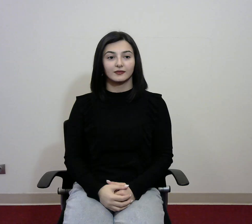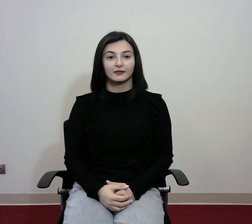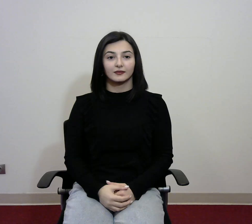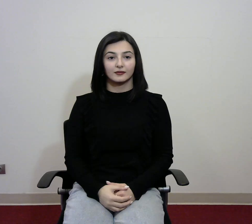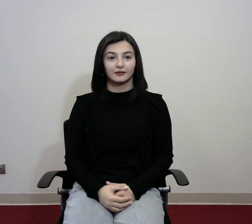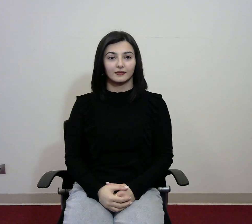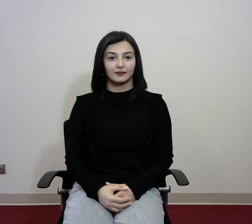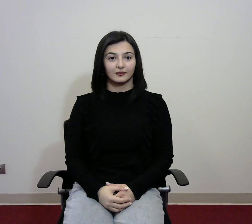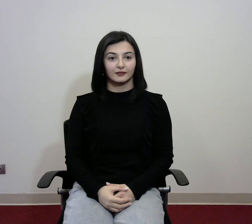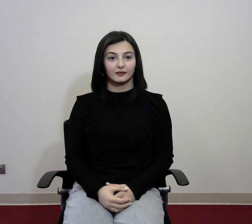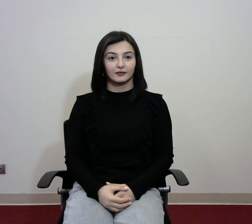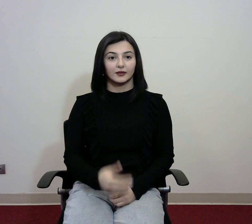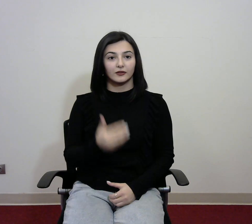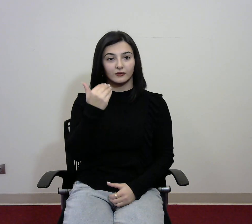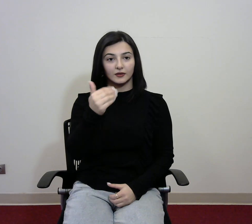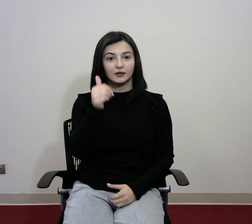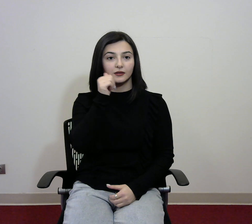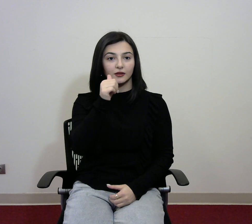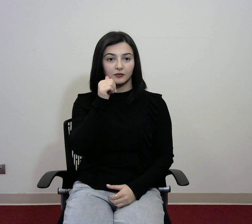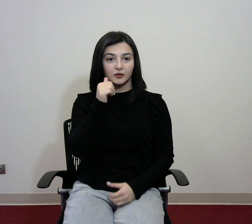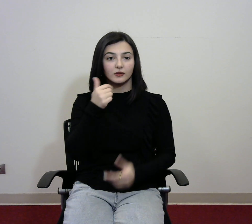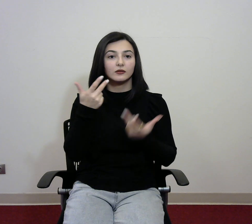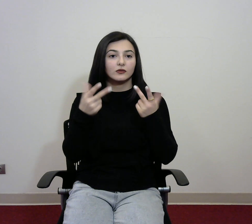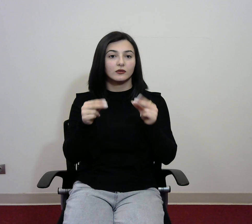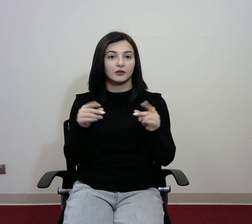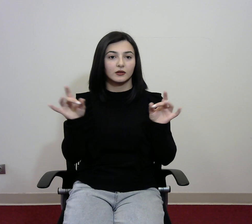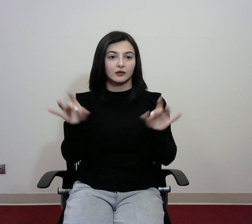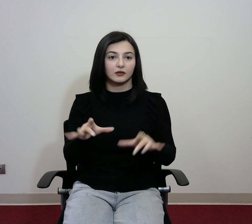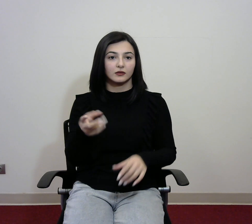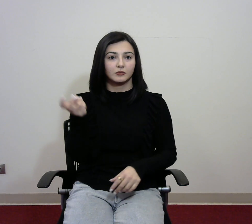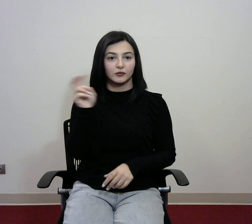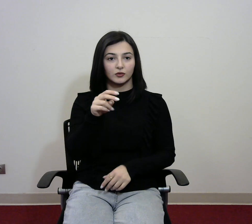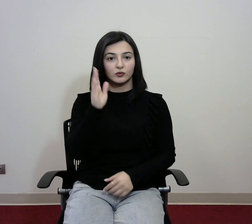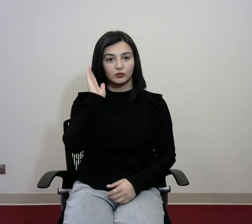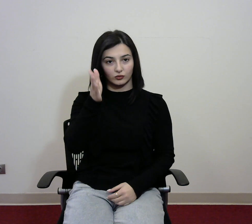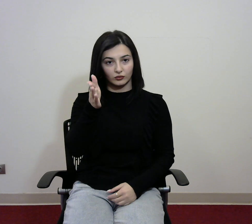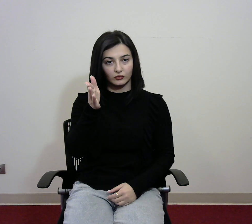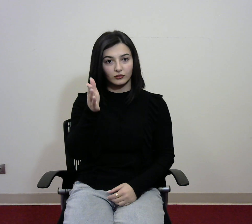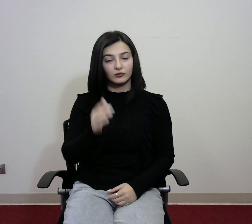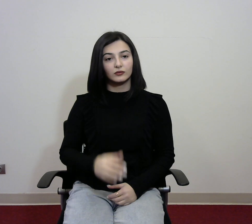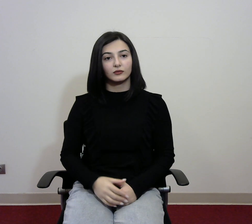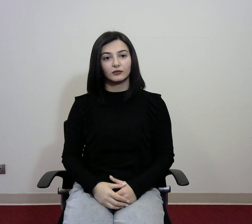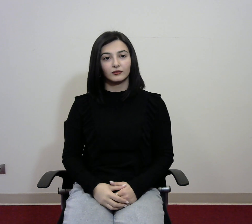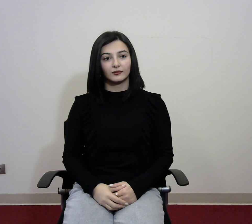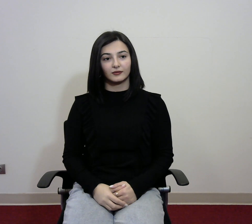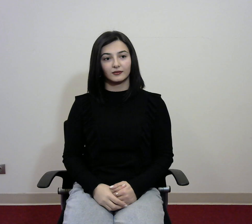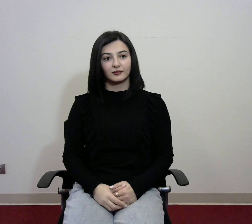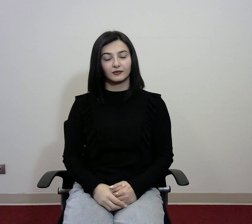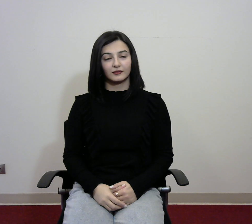Siz sabah hansı restorana gedəcəksiniz?